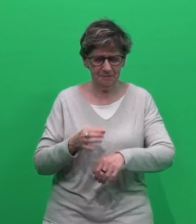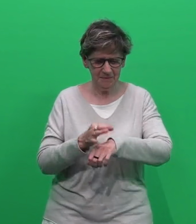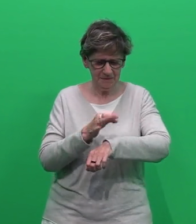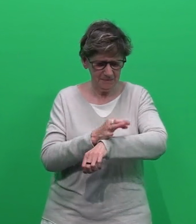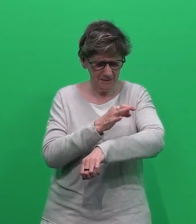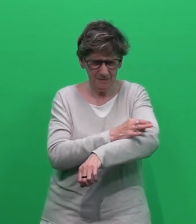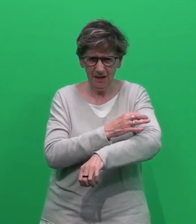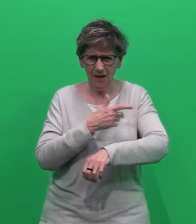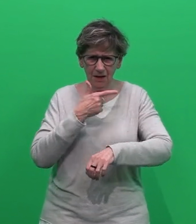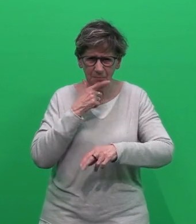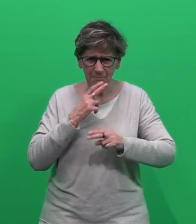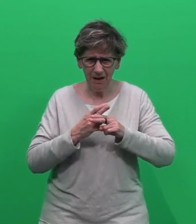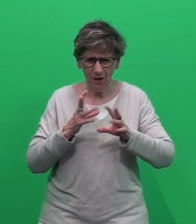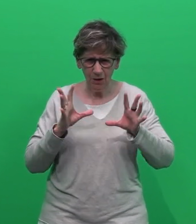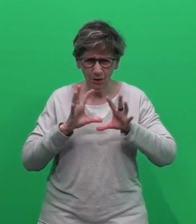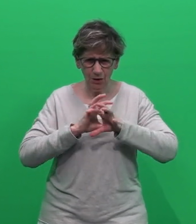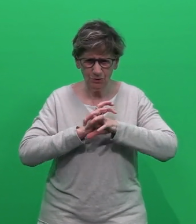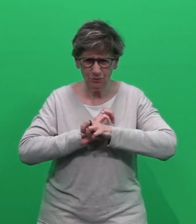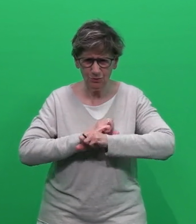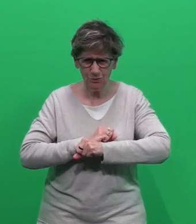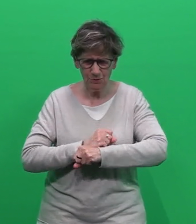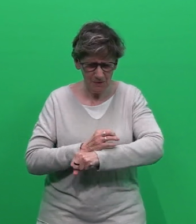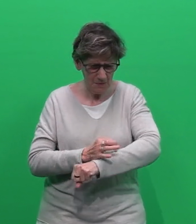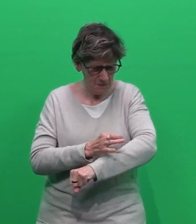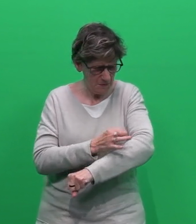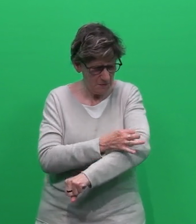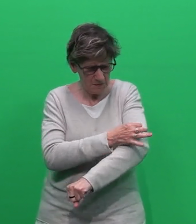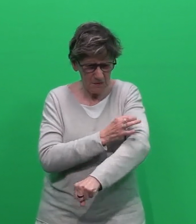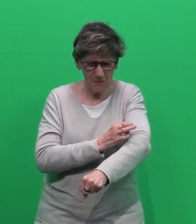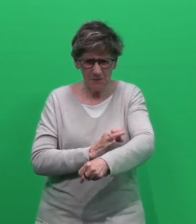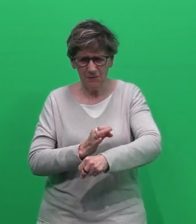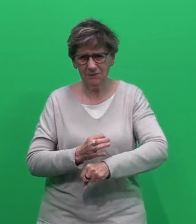Tinc taques de color marró fosc per tot el braç.